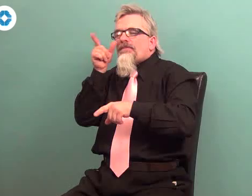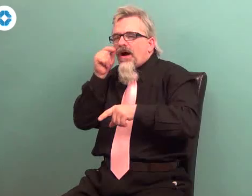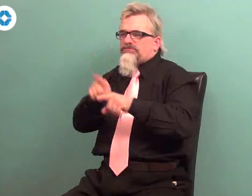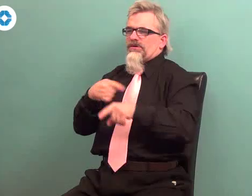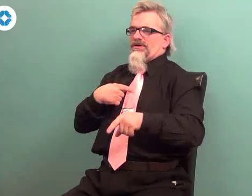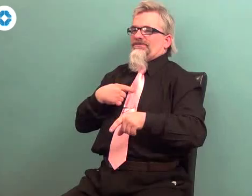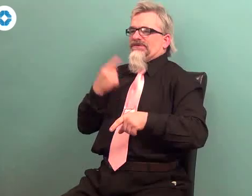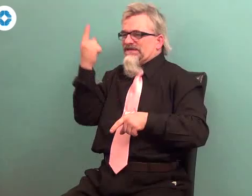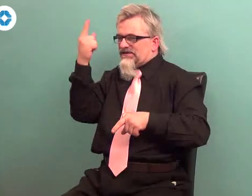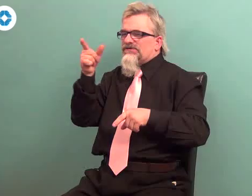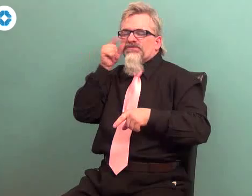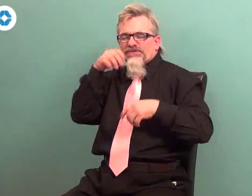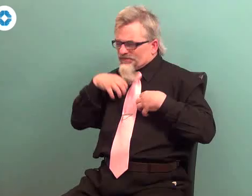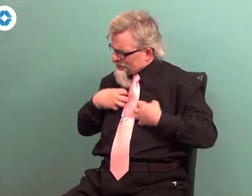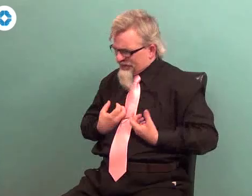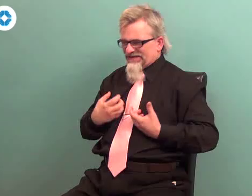Tak samo jak ja jeden zasnąłem zmęczony.